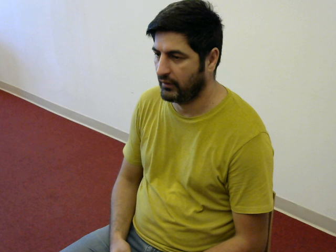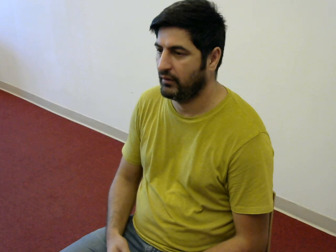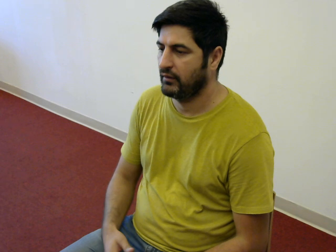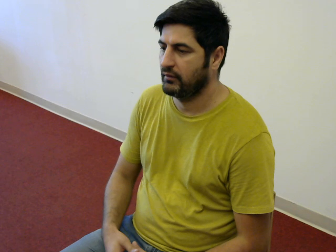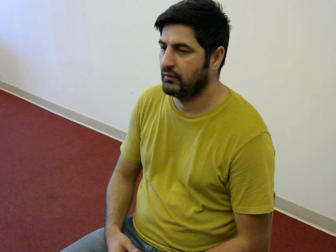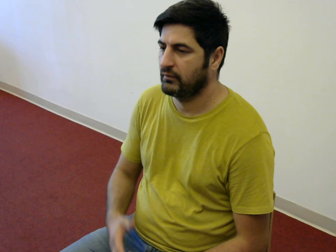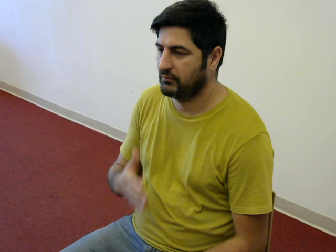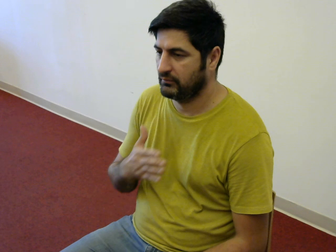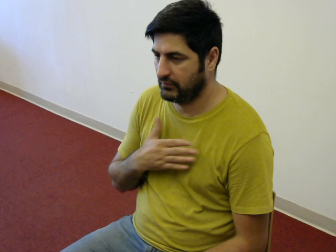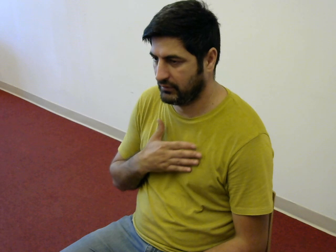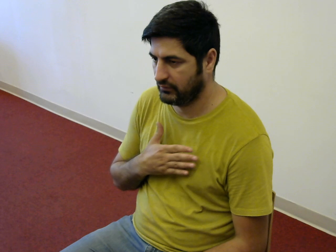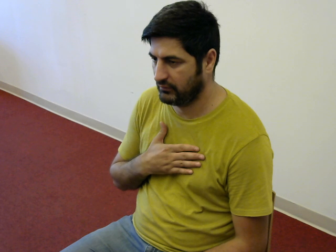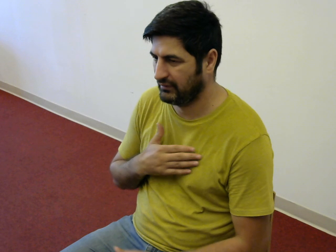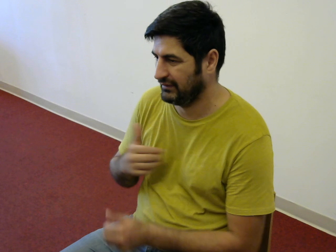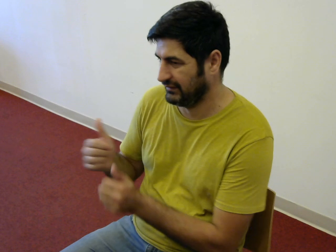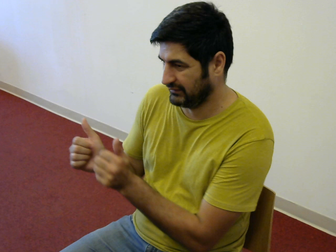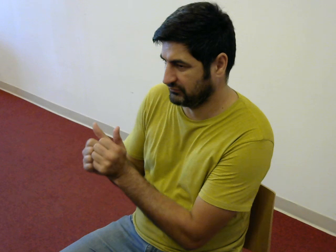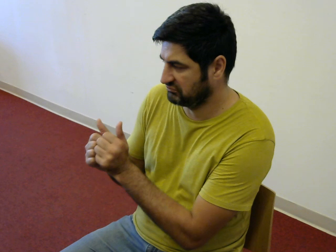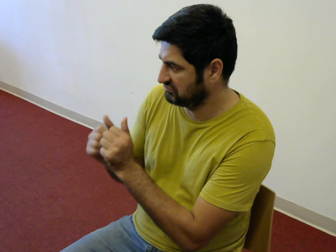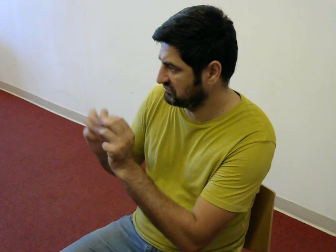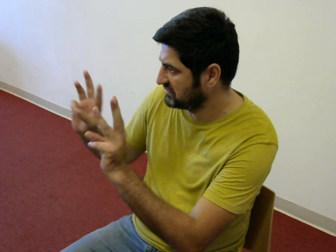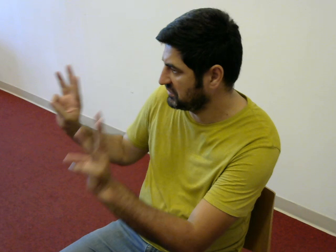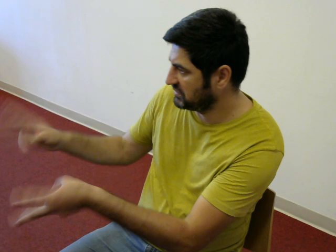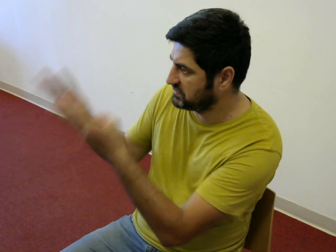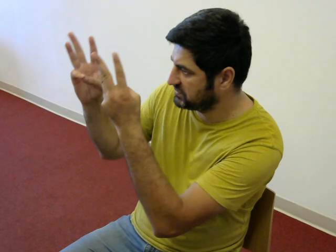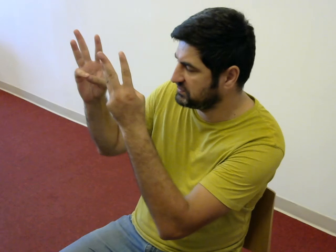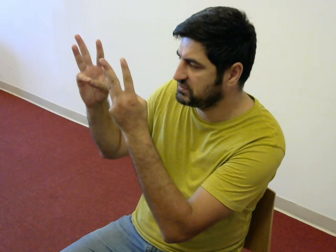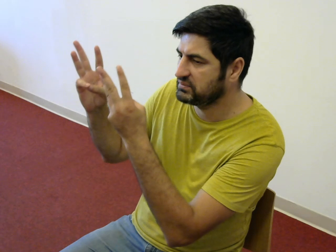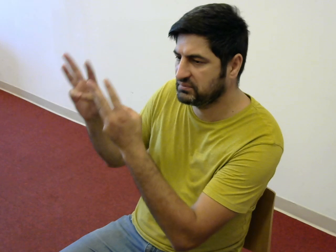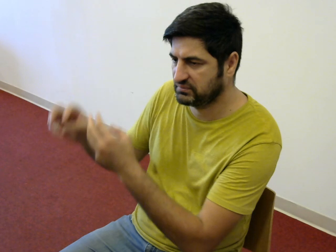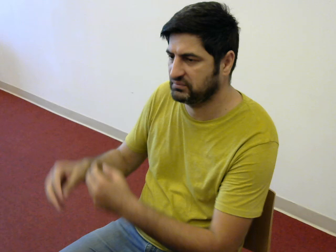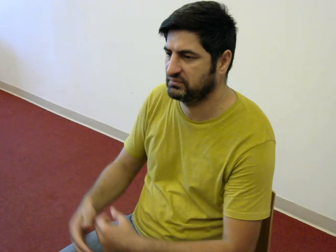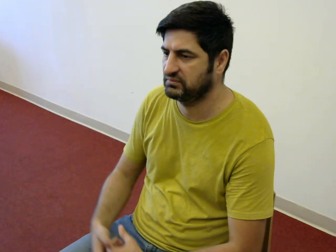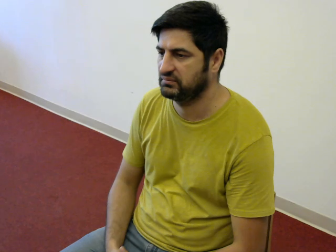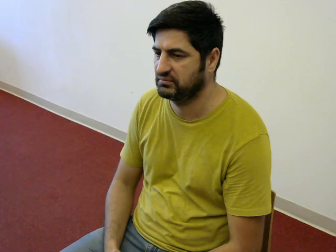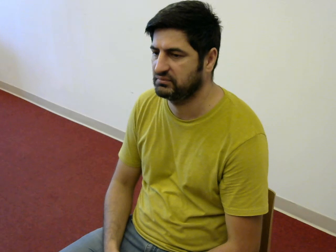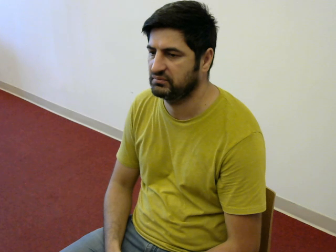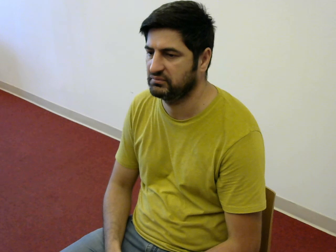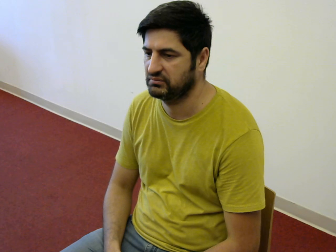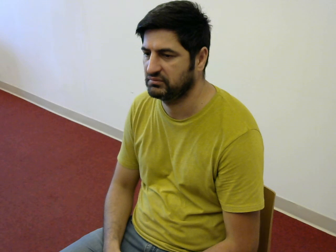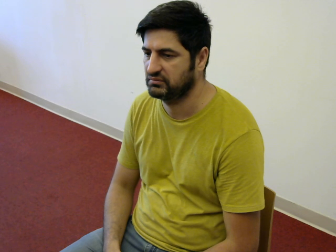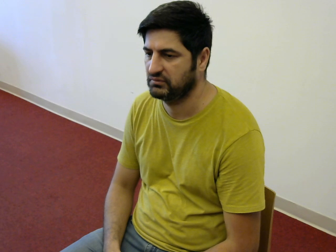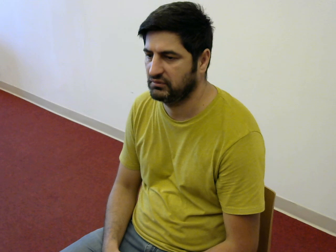Bizim evizim yanır